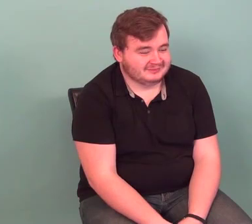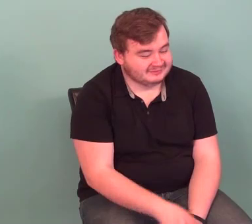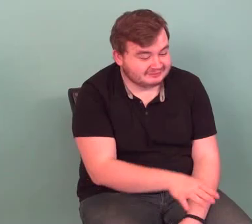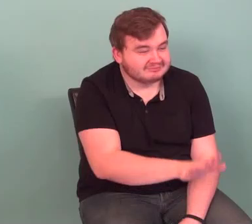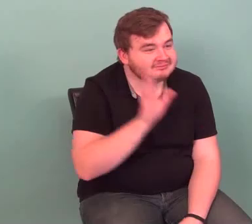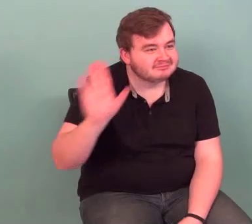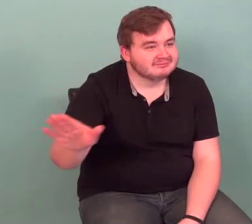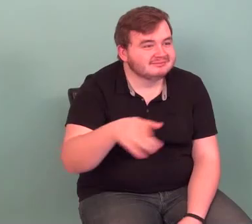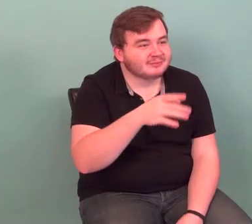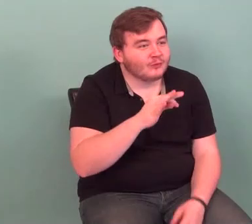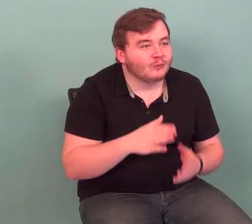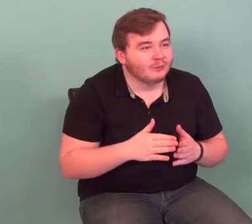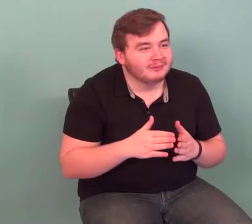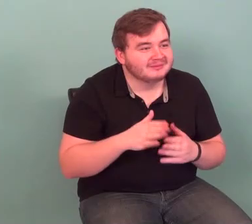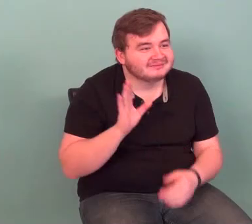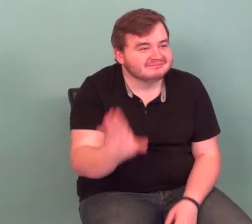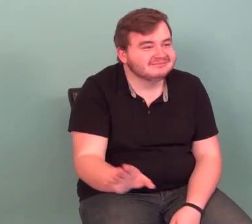Przyklej w swoim domu.